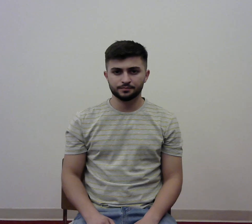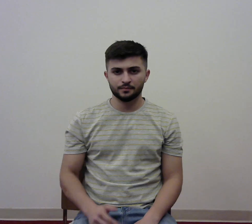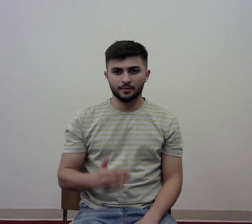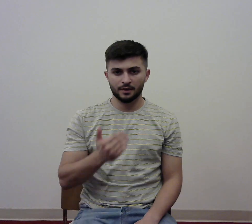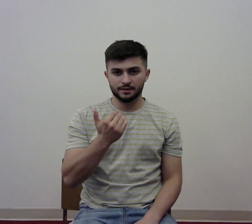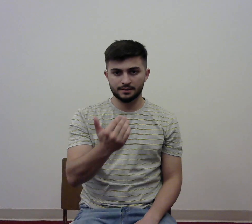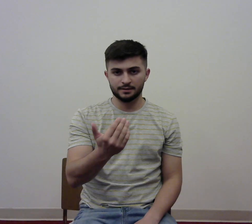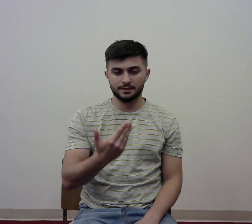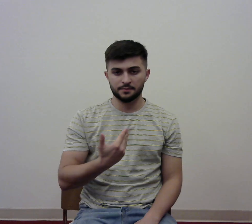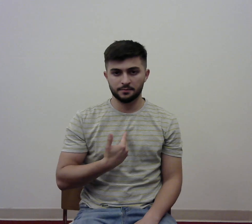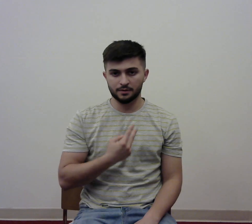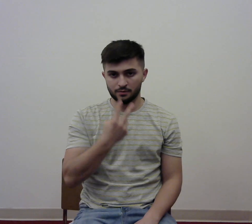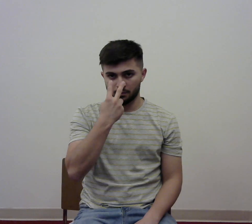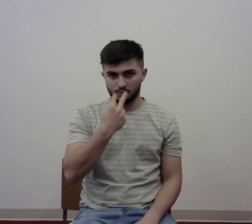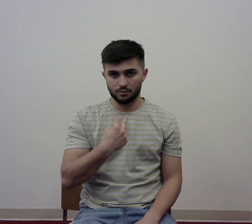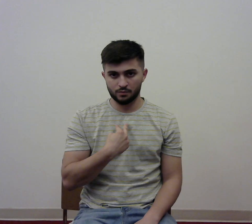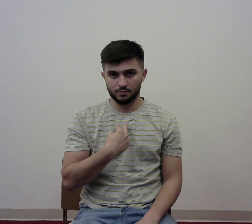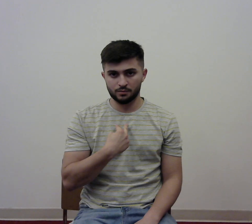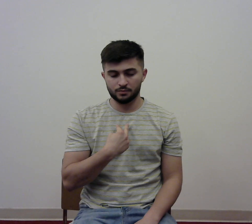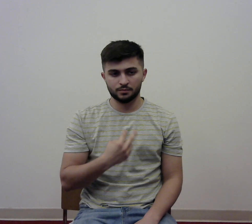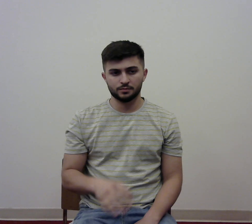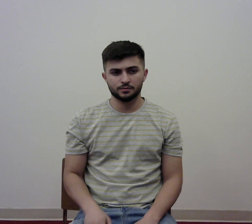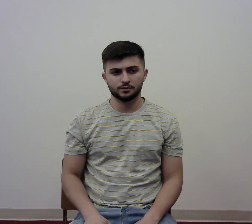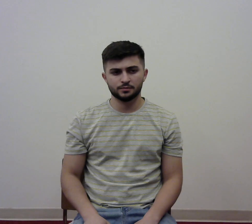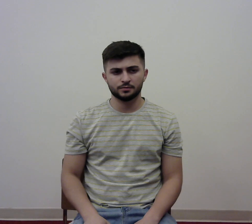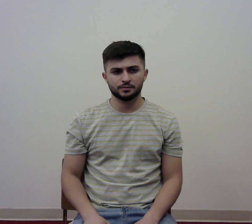Siz məni görürsünüzmü?